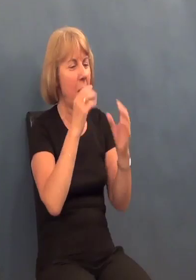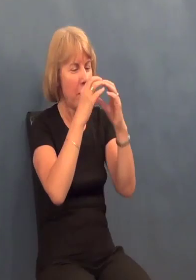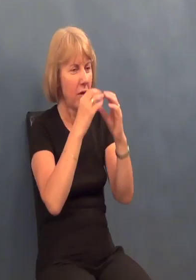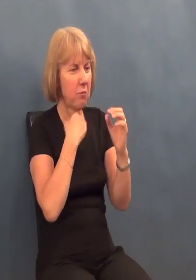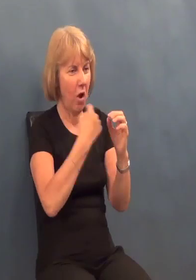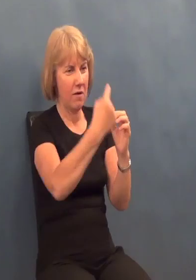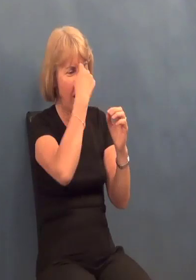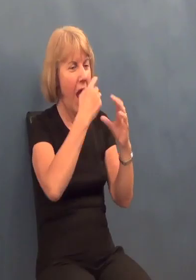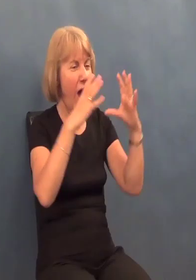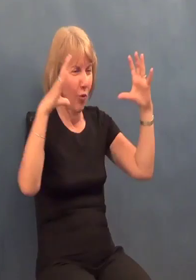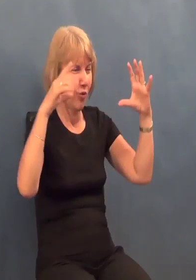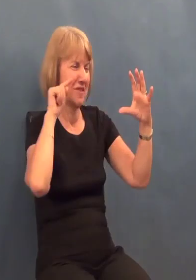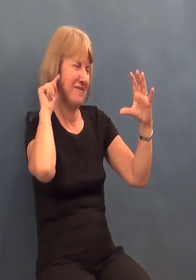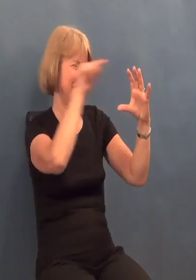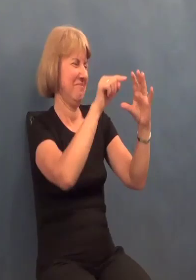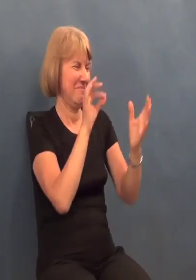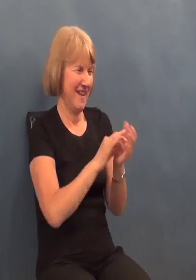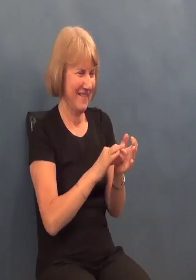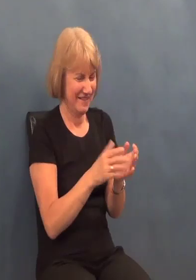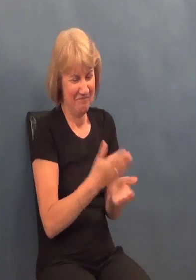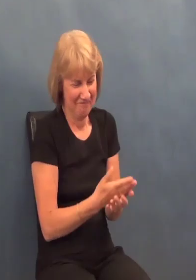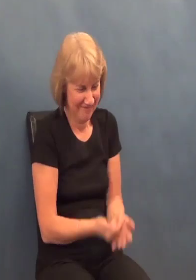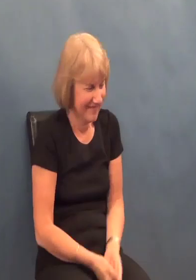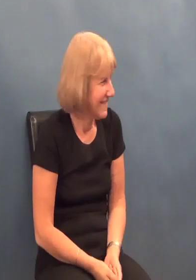To znaczy, podczas strzelania do małego jabłka łatwo jest trafić w czoło, a do większego to strzela się pewniej.